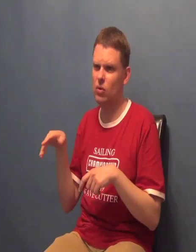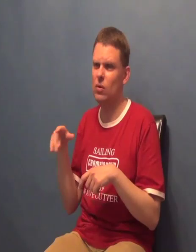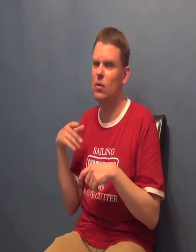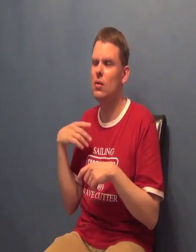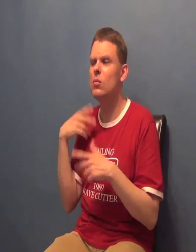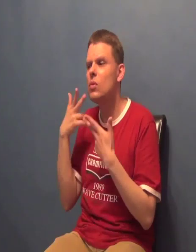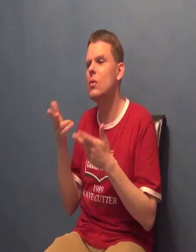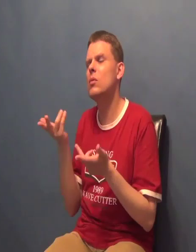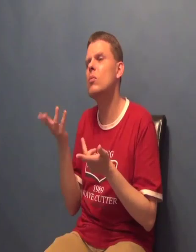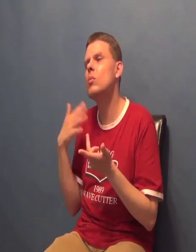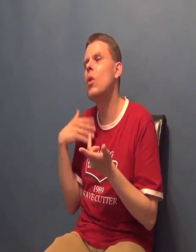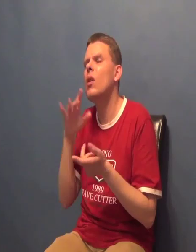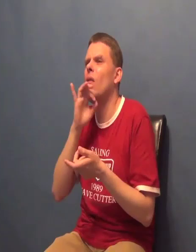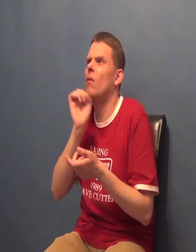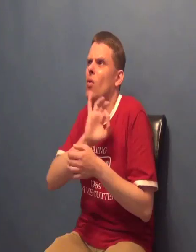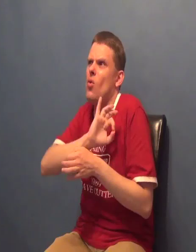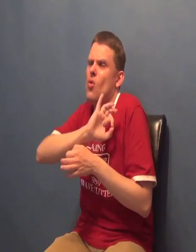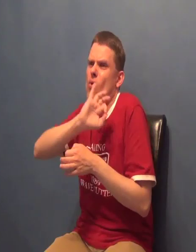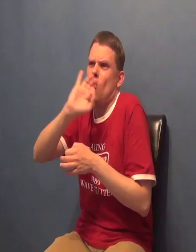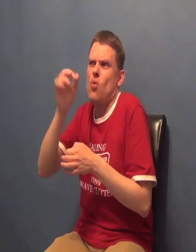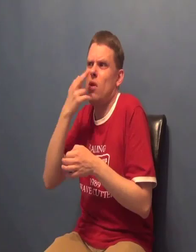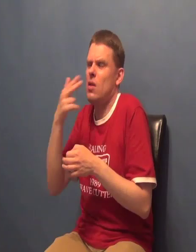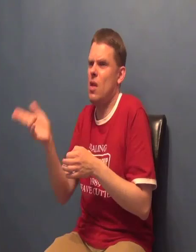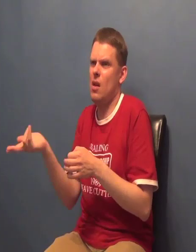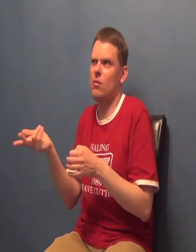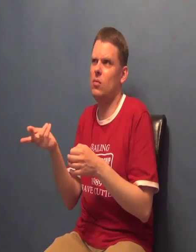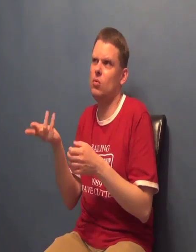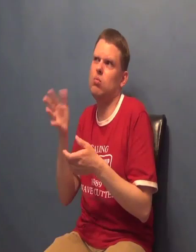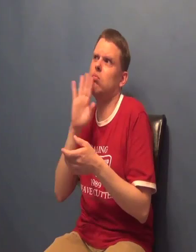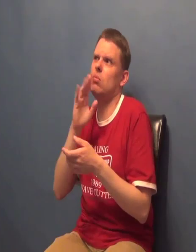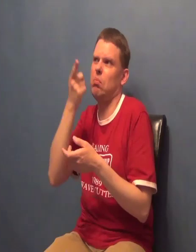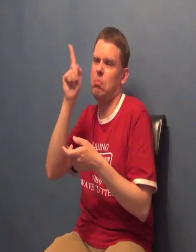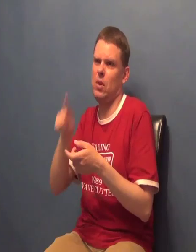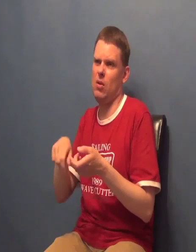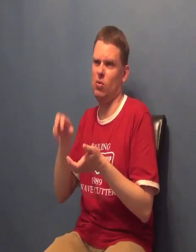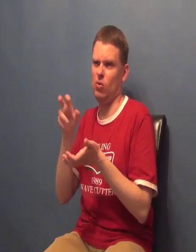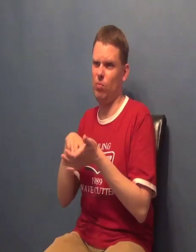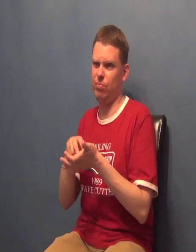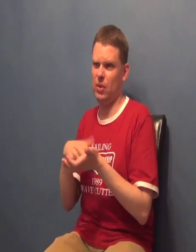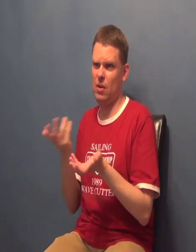Muszę go odwiedzić, bo długo go nie widziałem, chyba miesiąc.